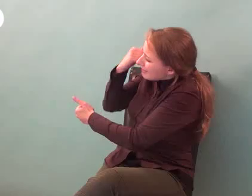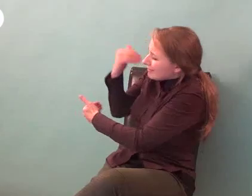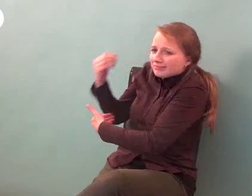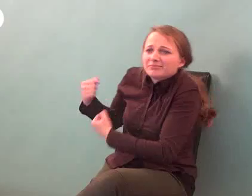Trzyma go na rękach.